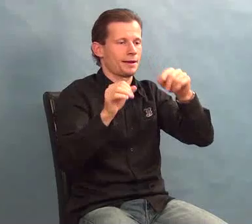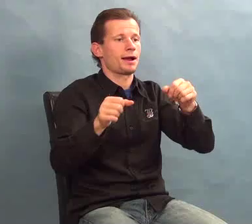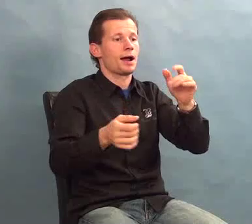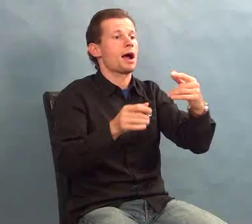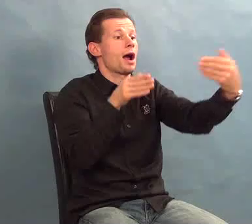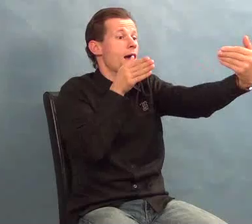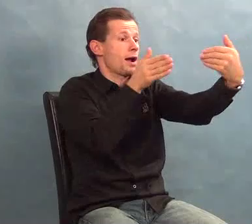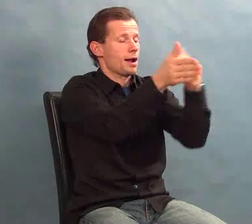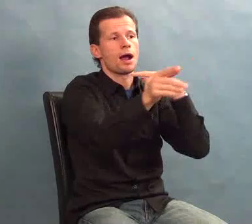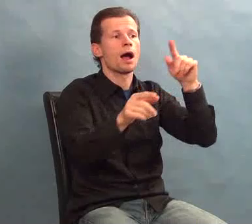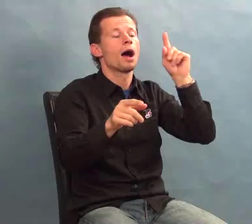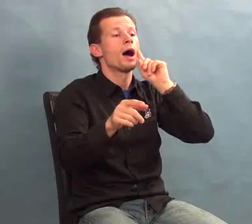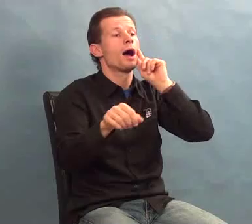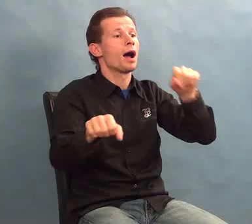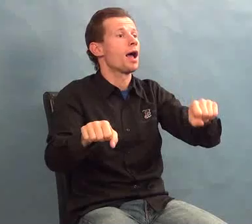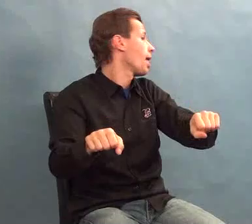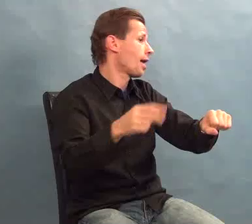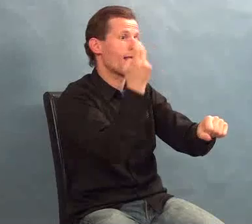Kiedy się mijają, chłopiec odwraca głowę za dziewczyną.